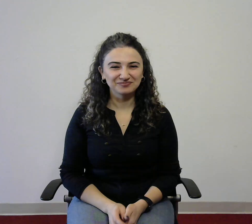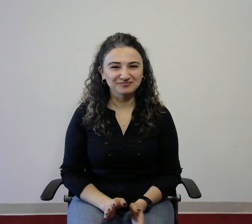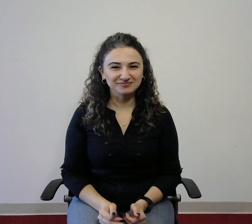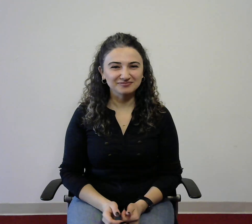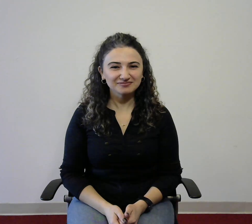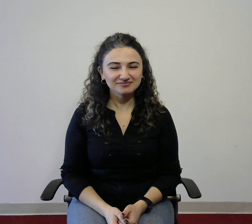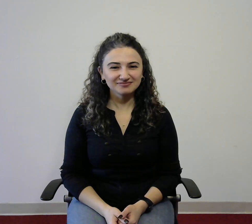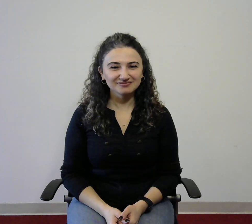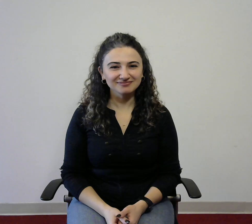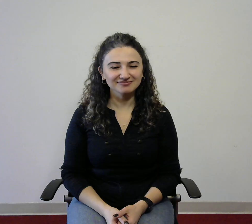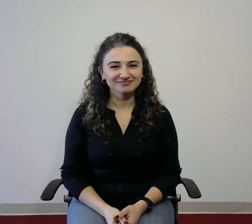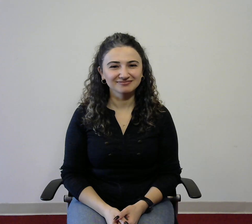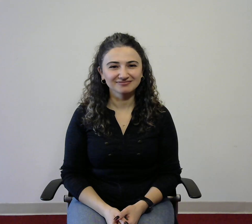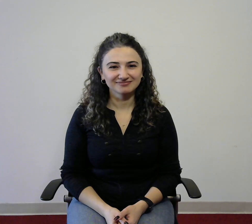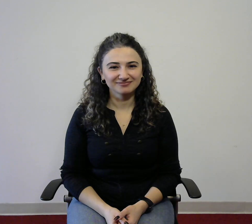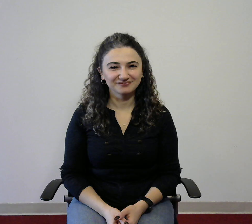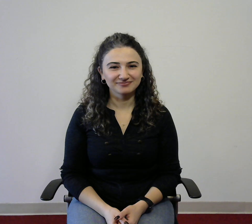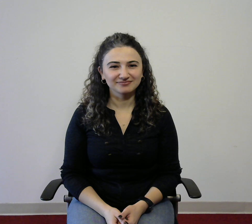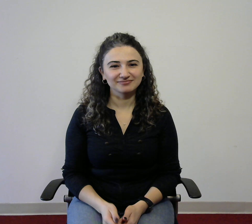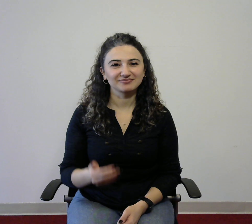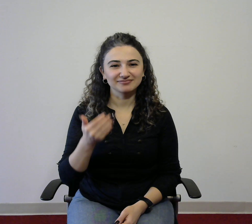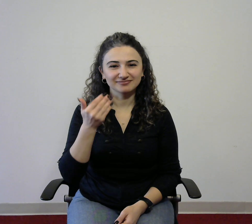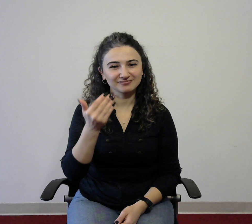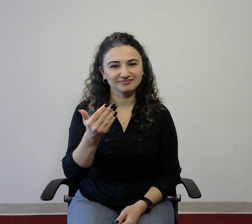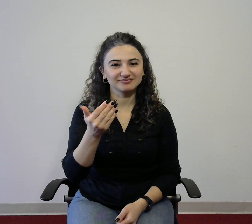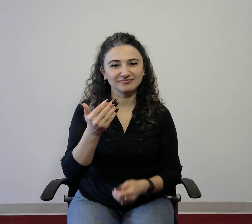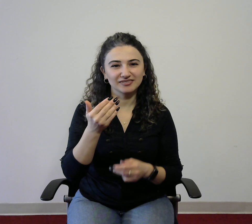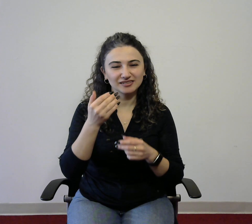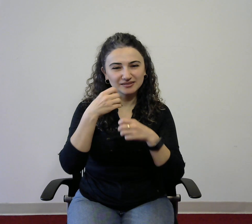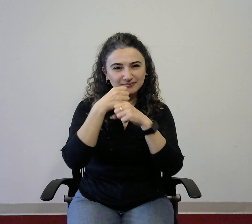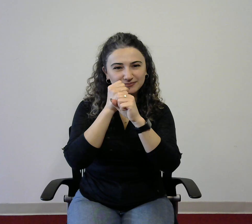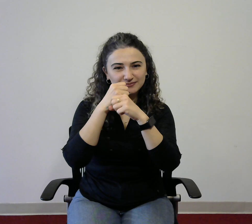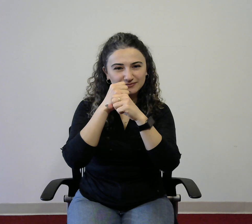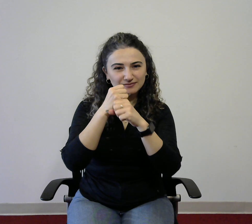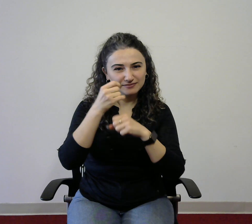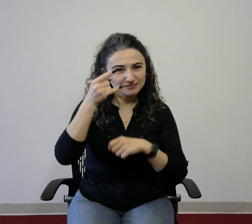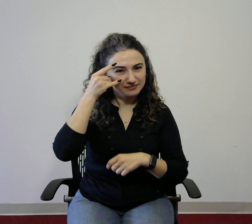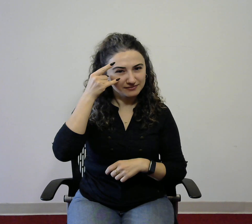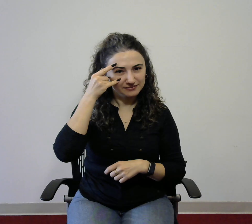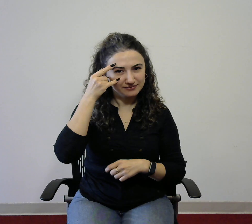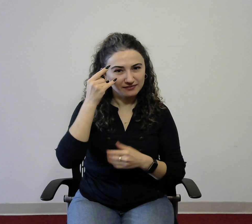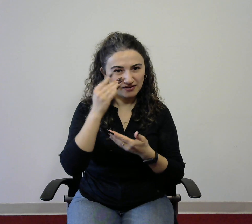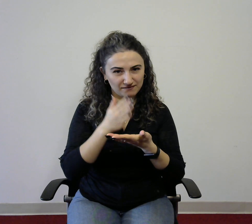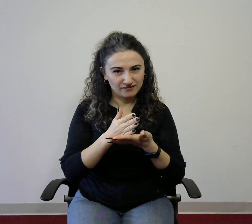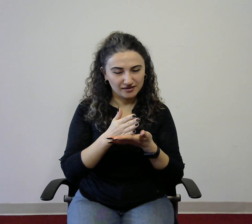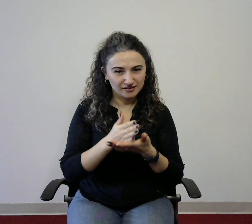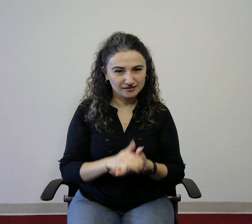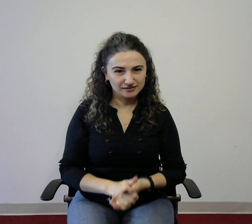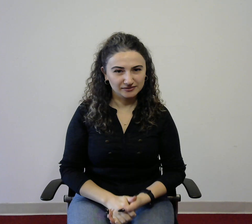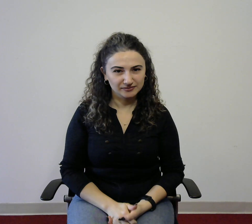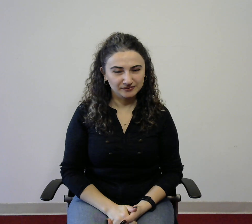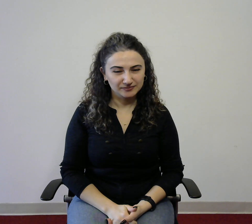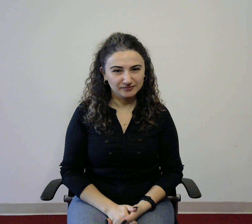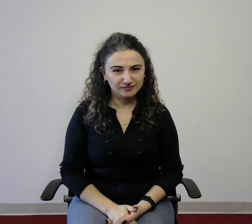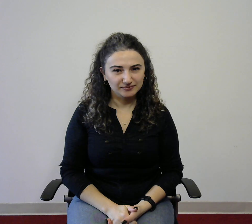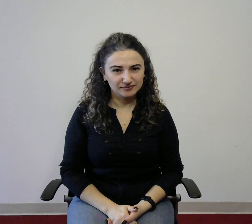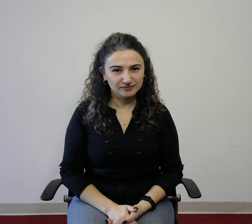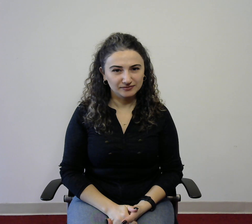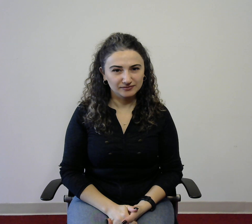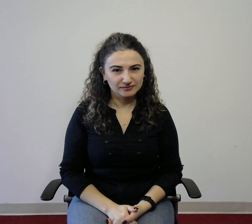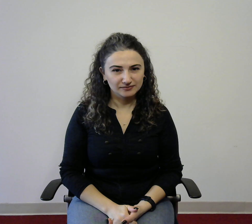Sənin instagramın var?